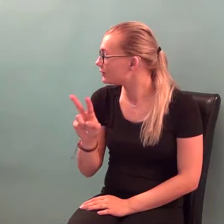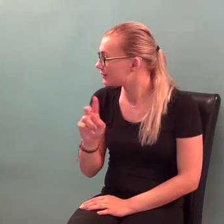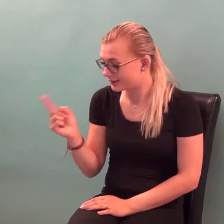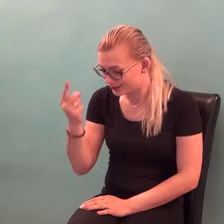Jeszcze?